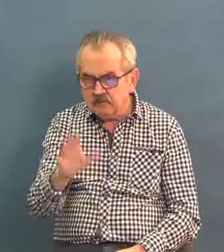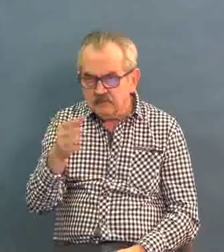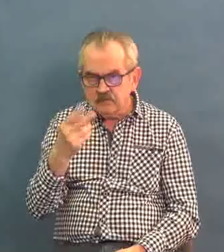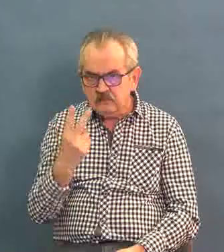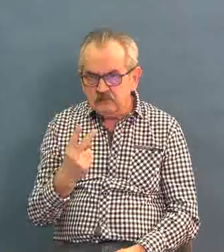Drugiego?